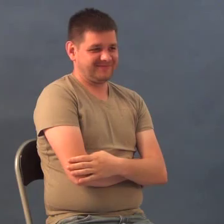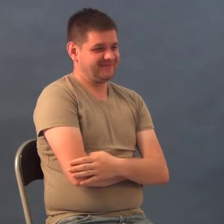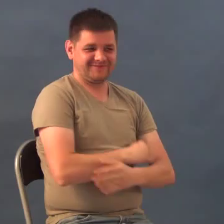Już.